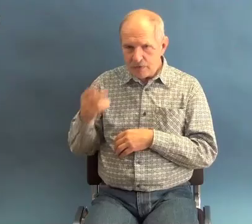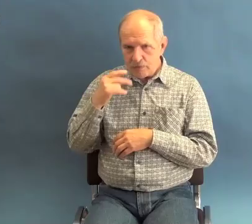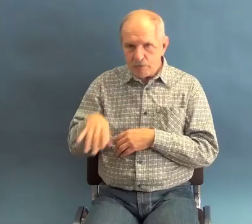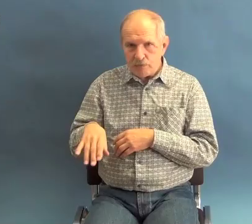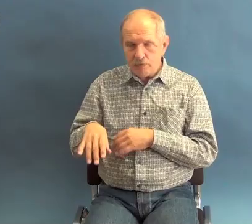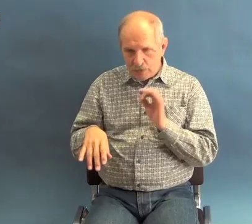Dobrze.